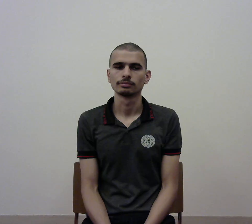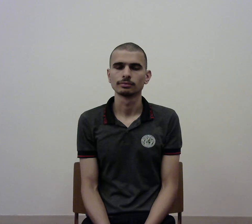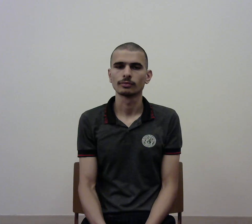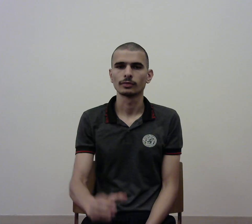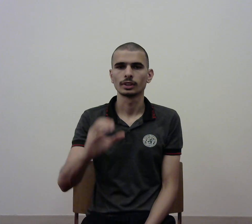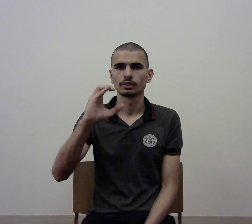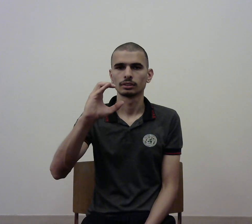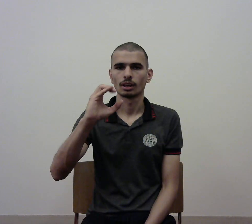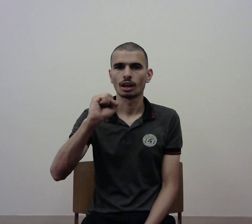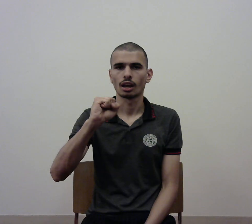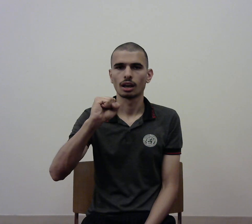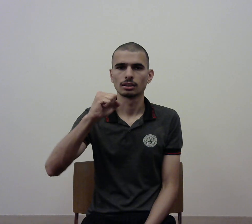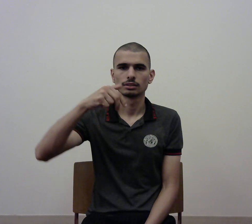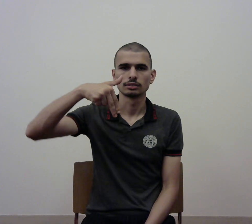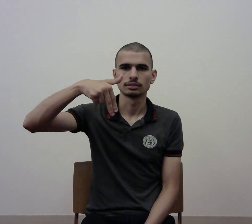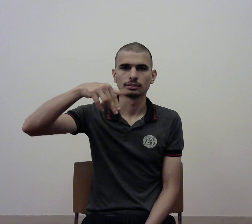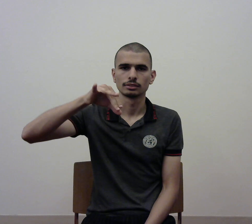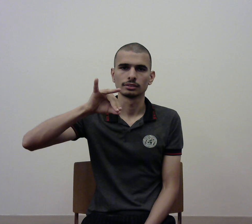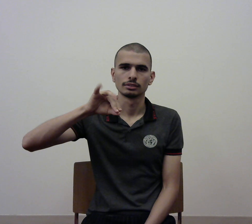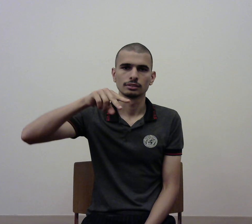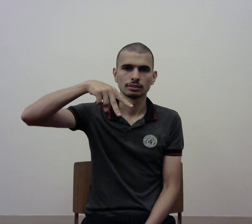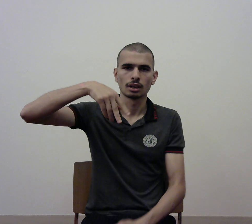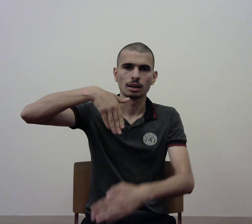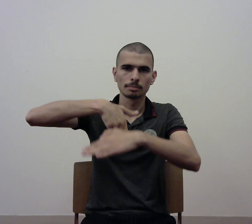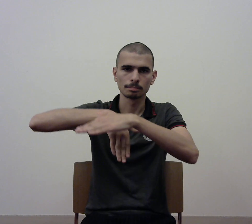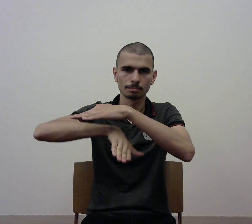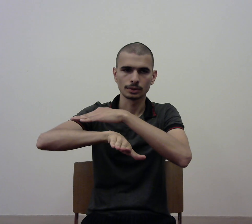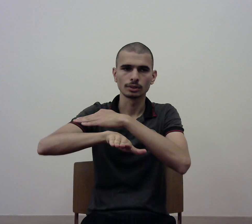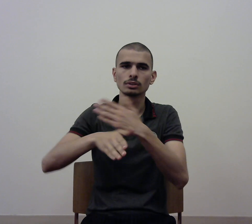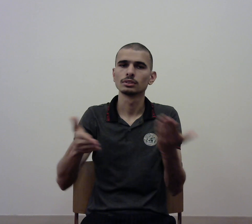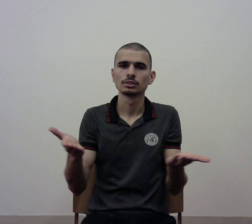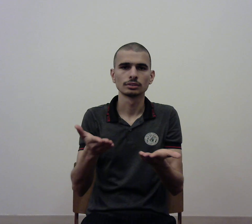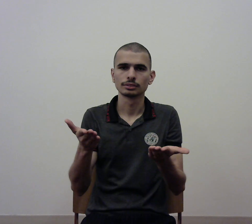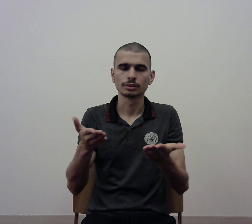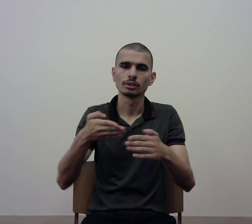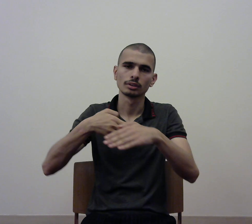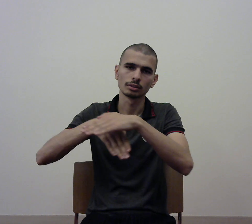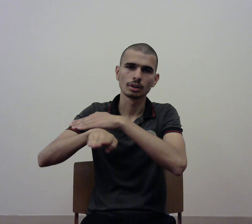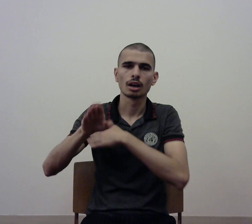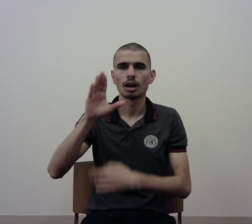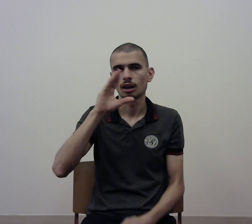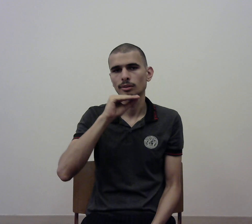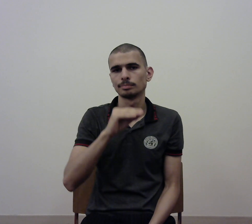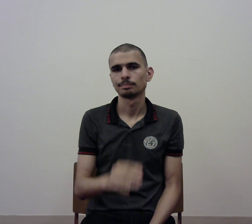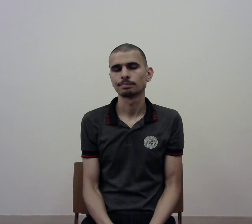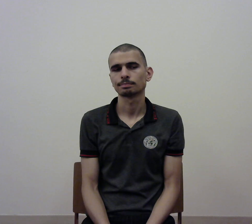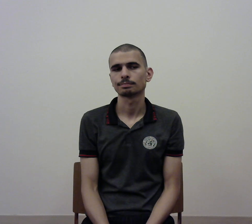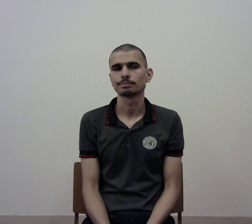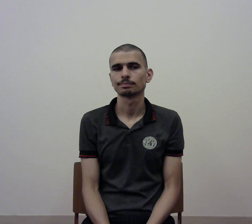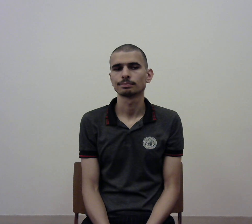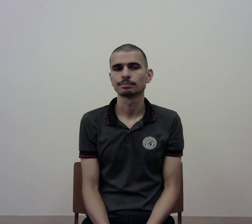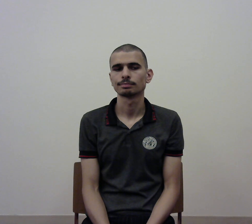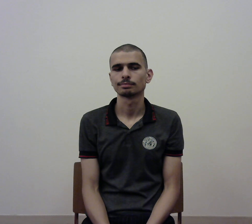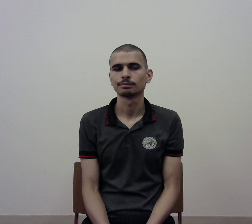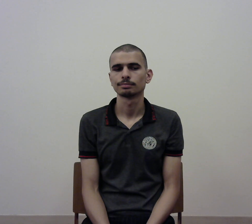Sahil metrosuna necə gedə bilərəm?